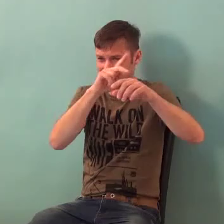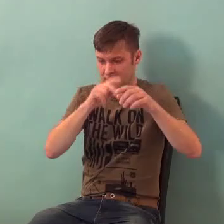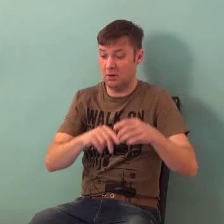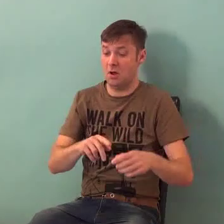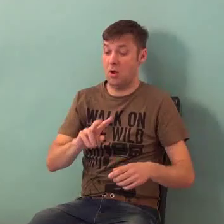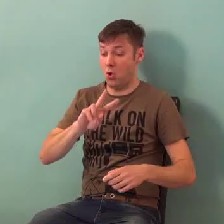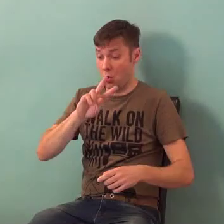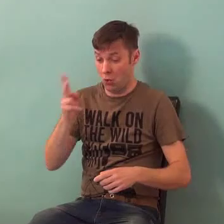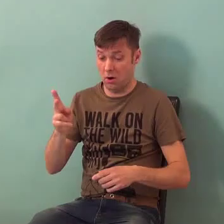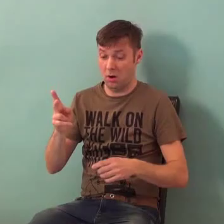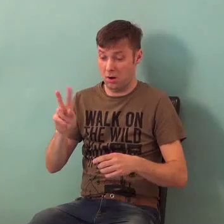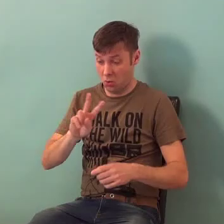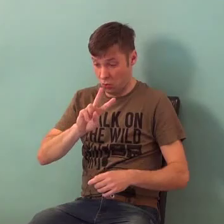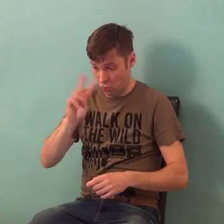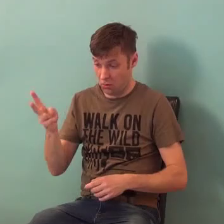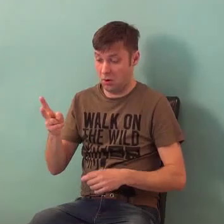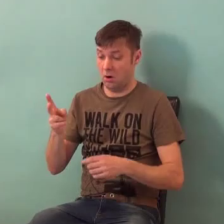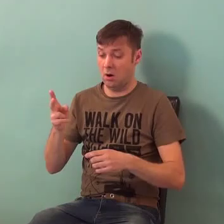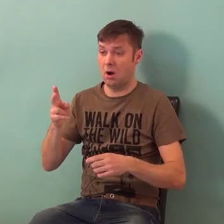Na drugim obrazku...